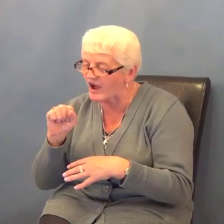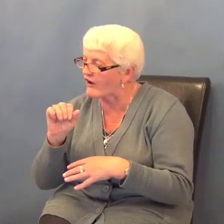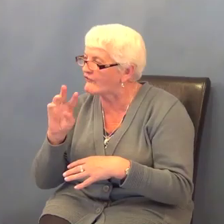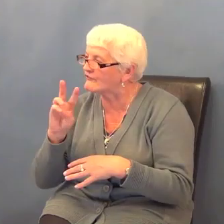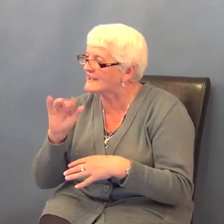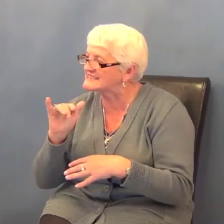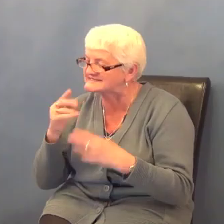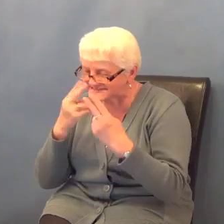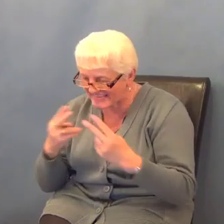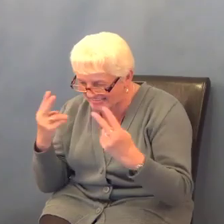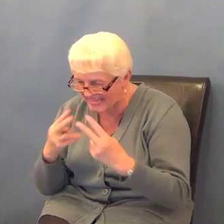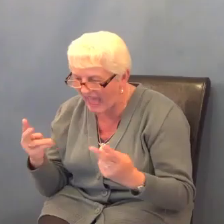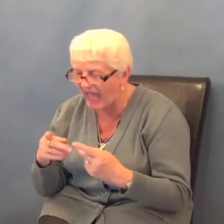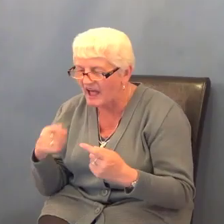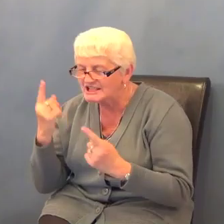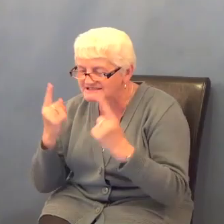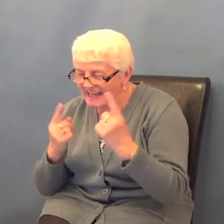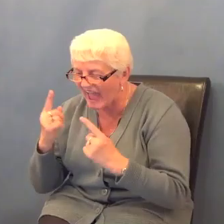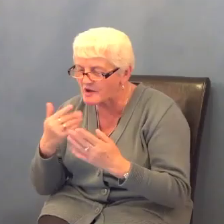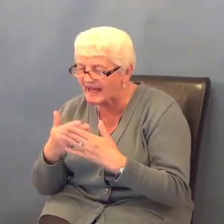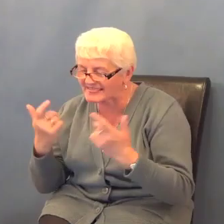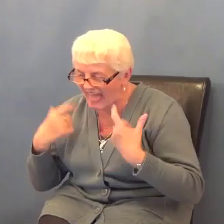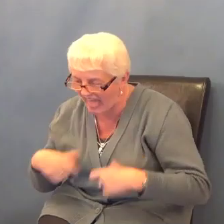Wizyta na działce na wsi.